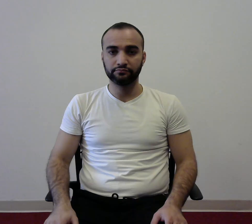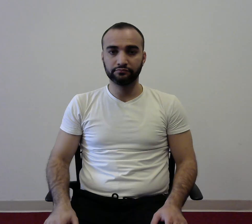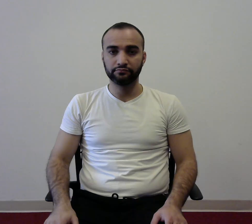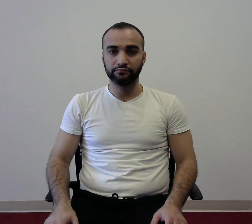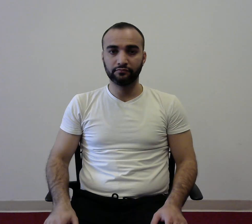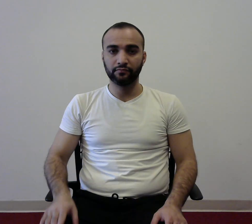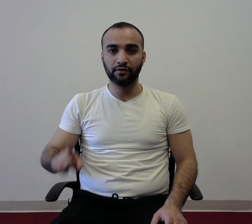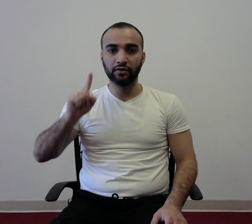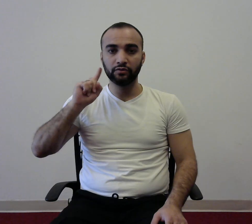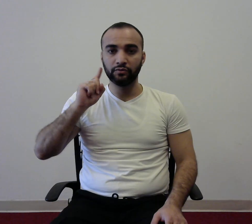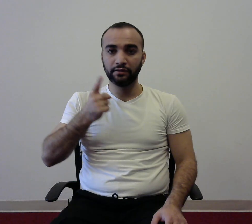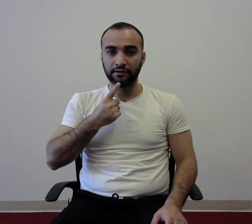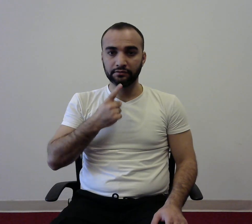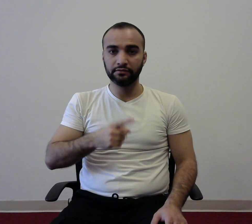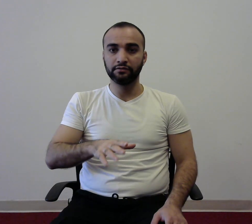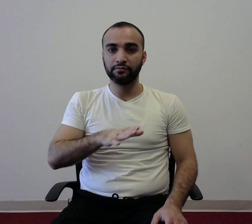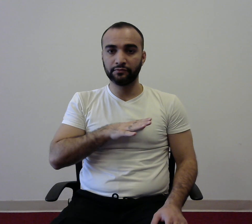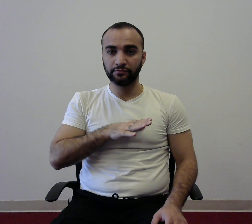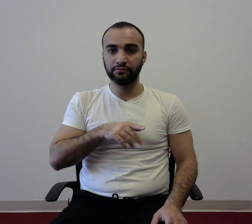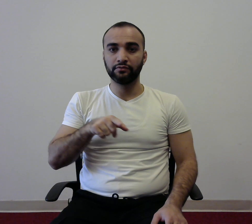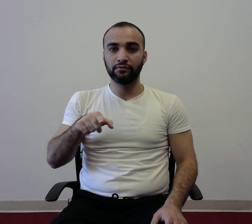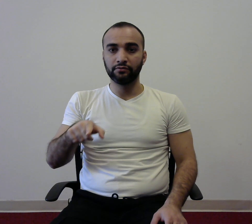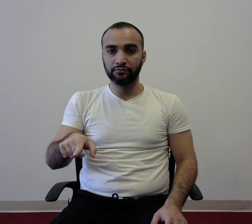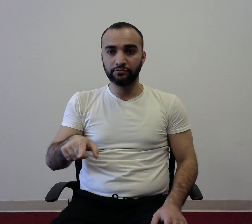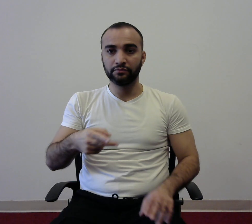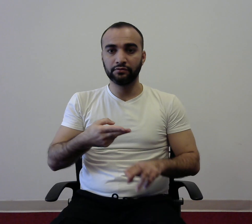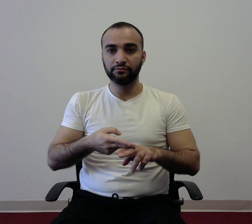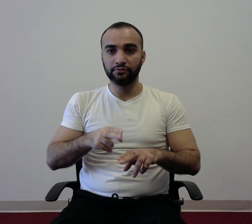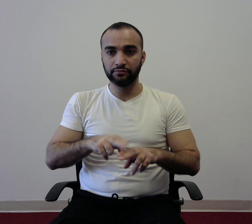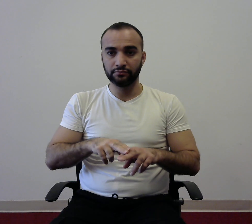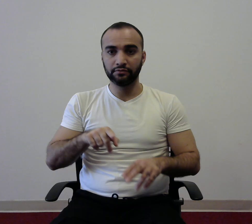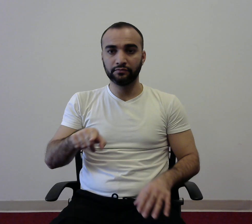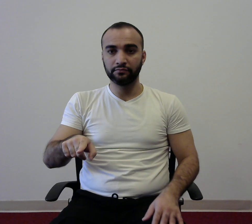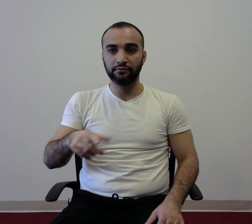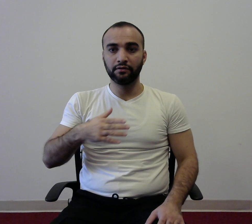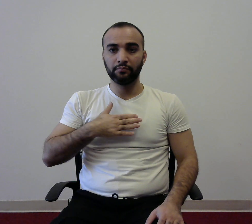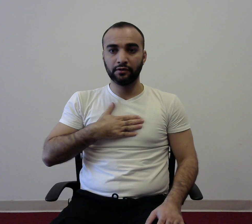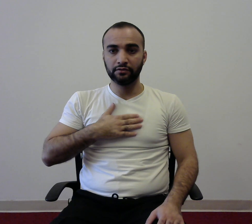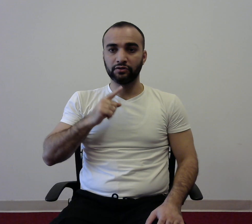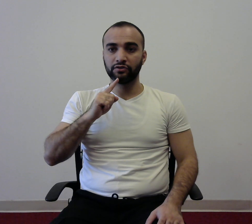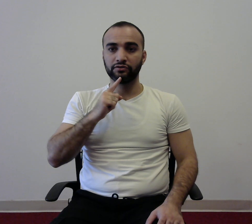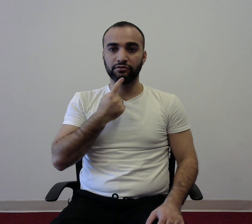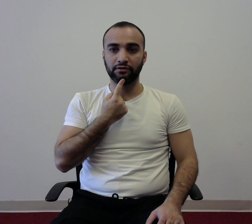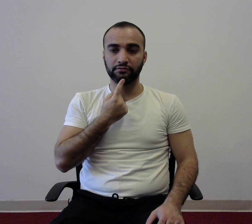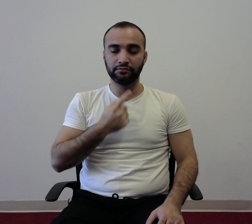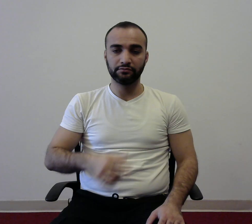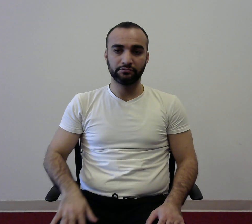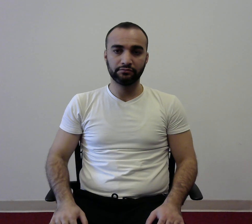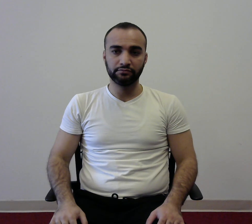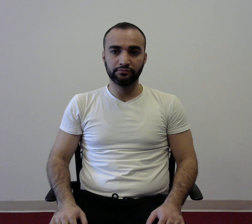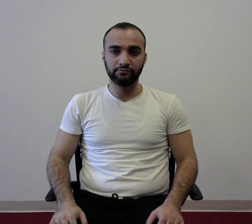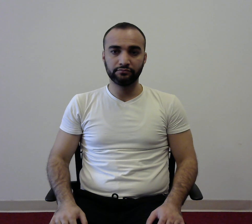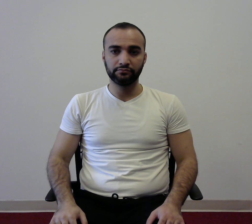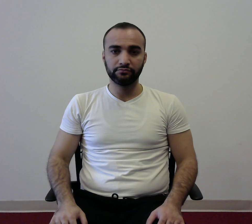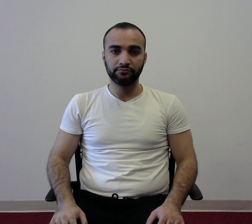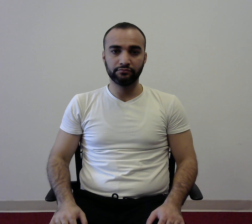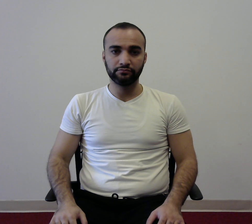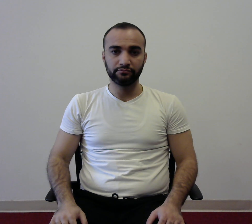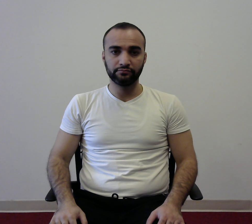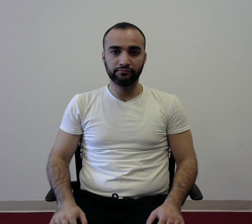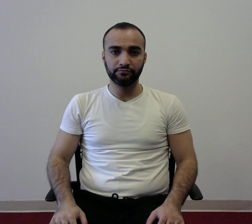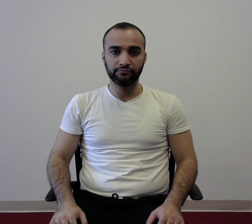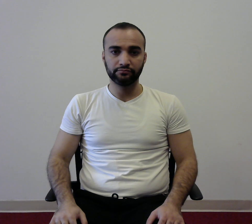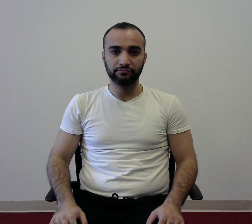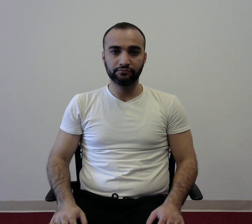Eşitmə məhdudiyyəti olduğuna görə bu mənə çətindir